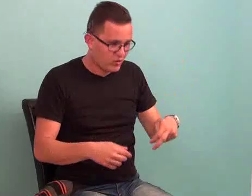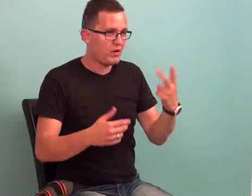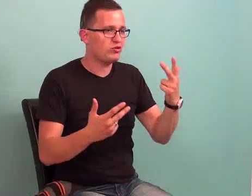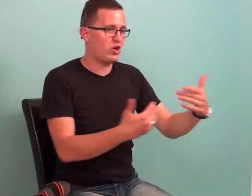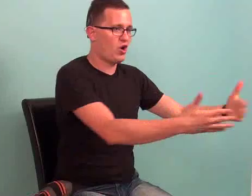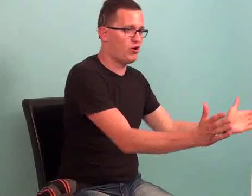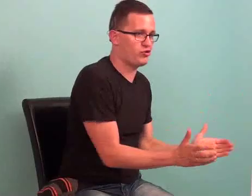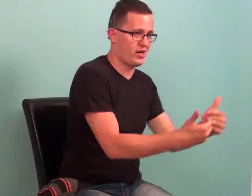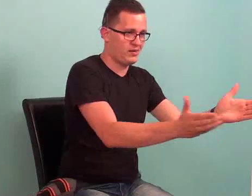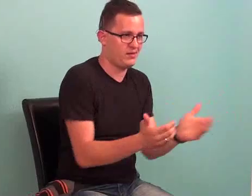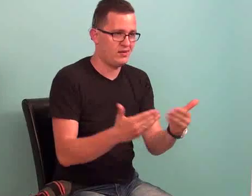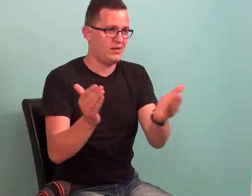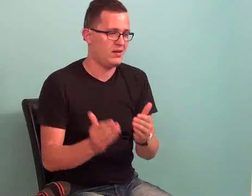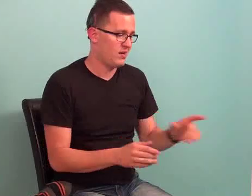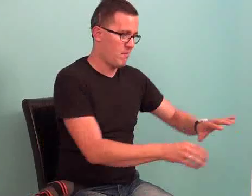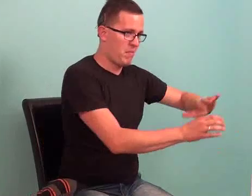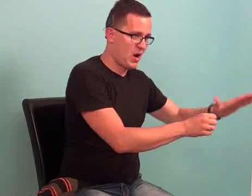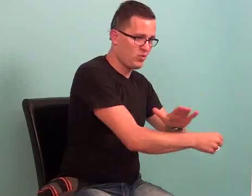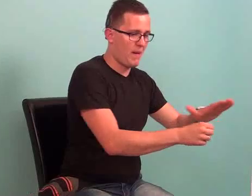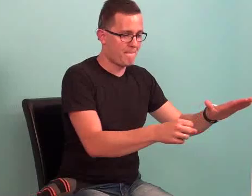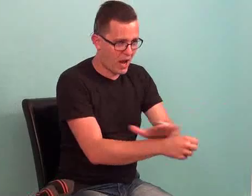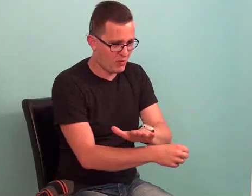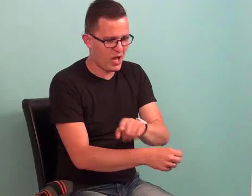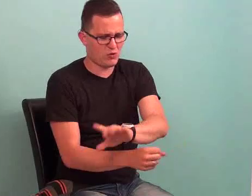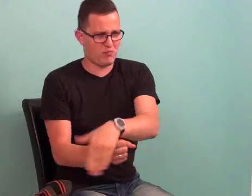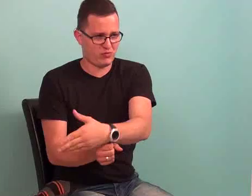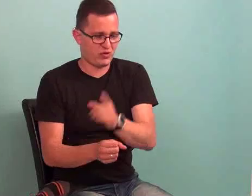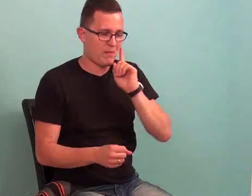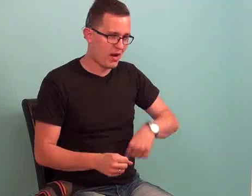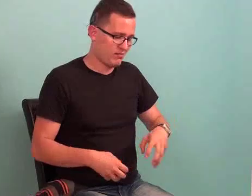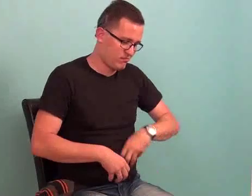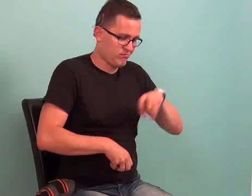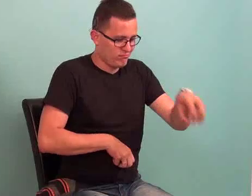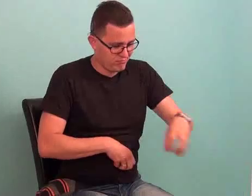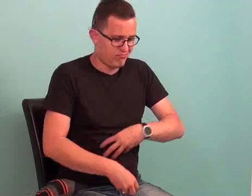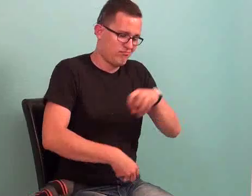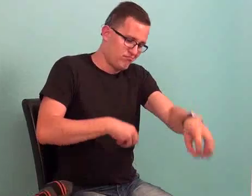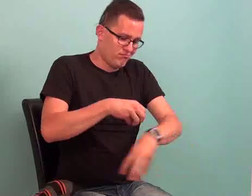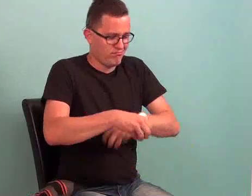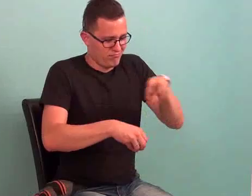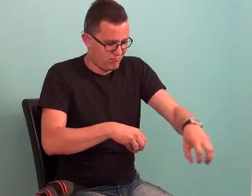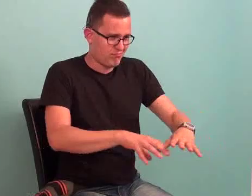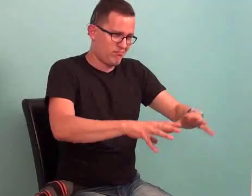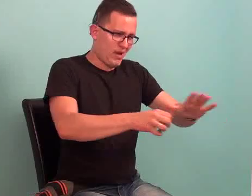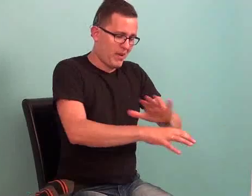Są trzy kosze, jeden jest pełny, drugi pełny, a trzeci pusty i do niego pan wrzuca napełniając je.